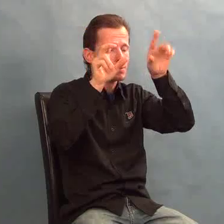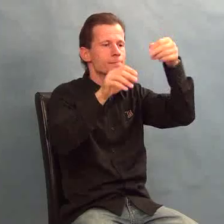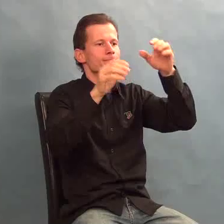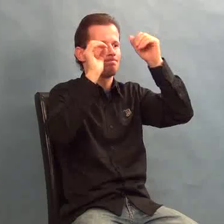Kot zacierał ręce.